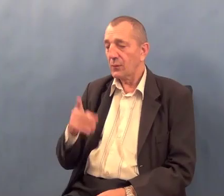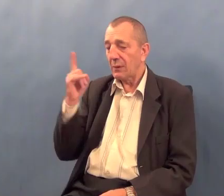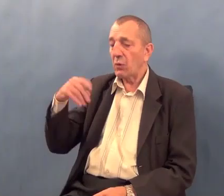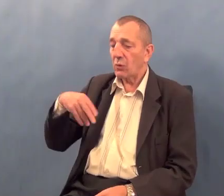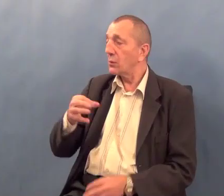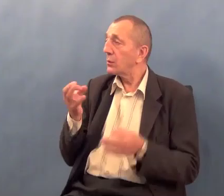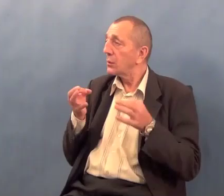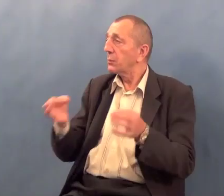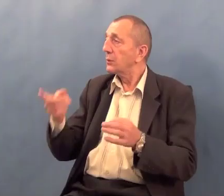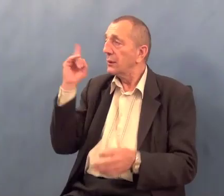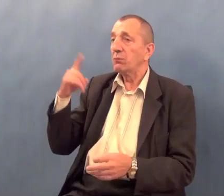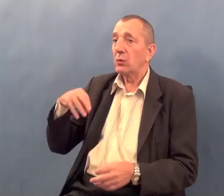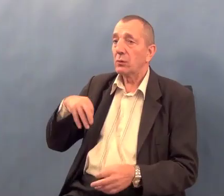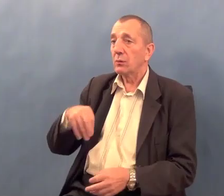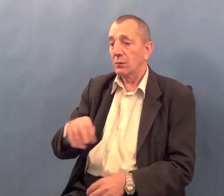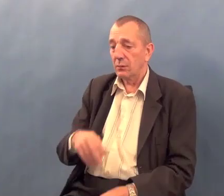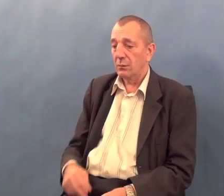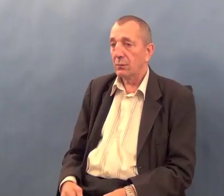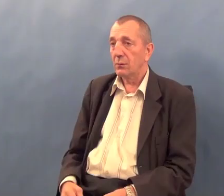Zakaz podchodzenia do samochodu.